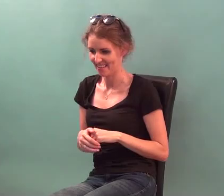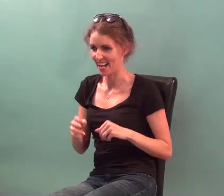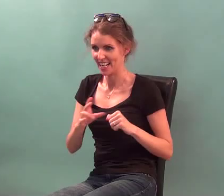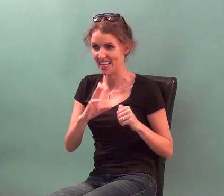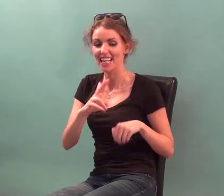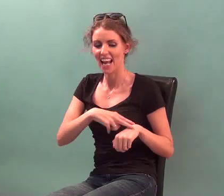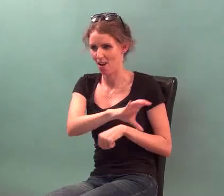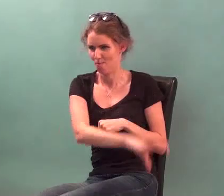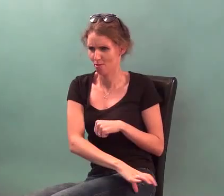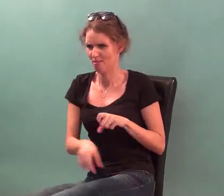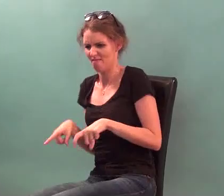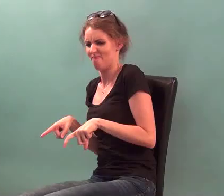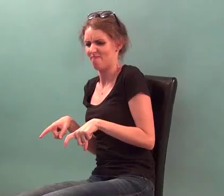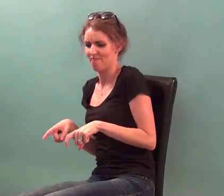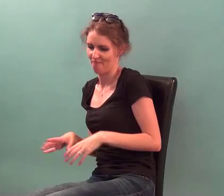Zegar spada i trafia ją w tyłek.